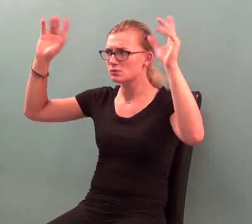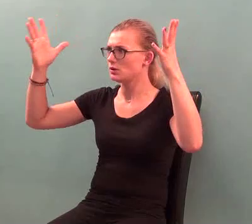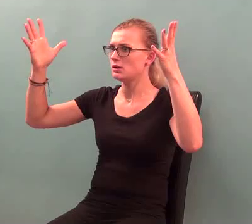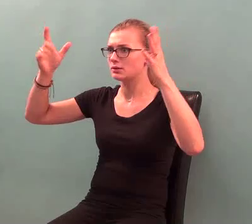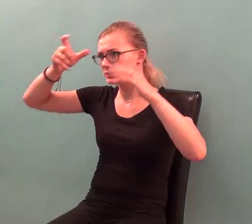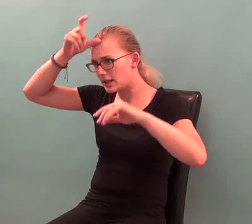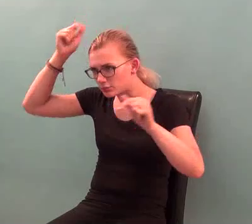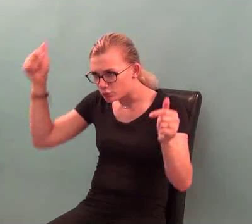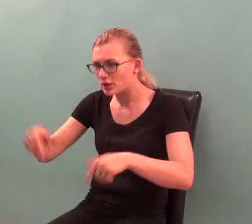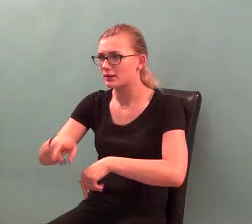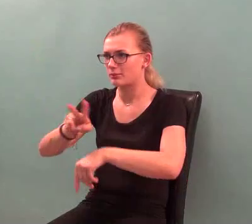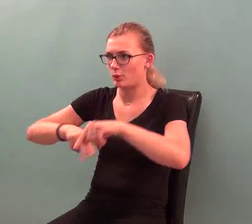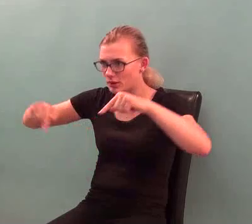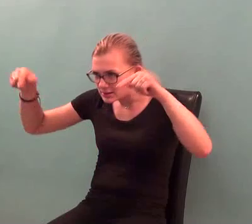Straż pożarna przyjeżdża, policja przyjeżdża.